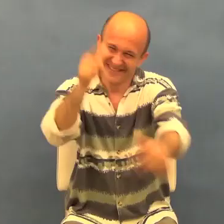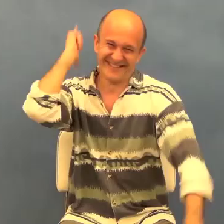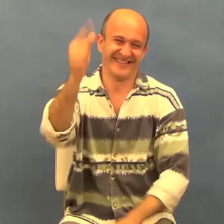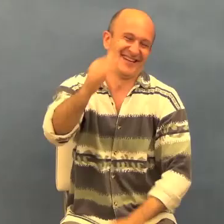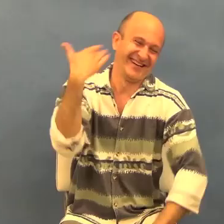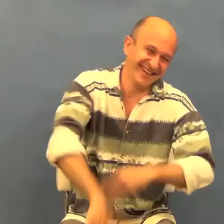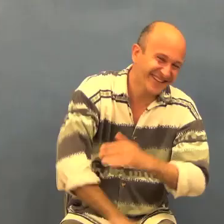Koniec.